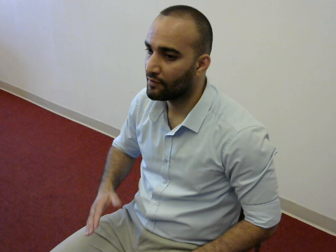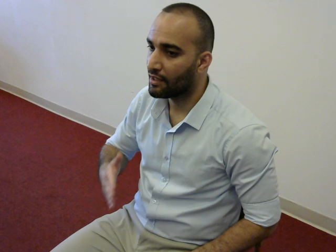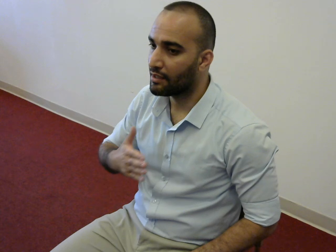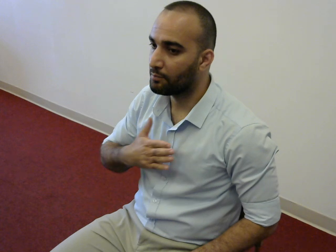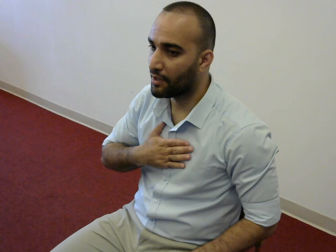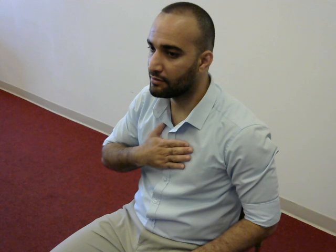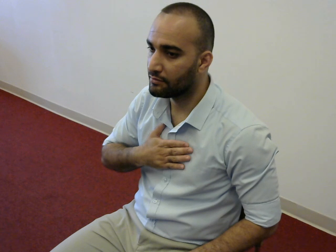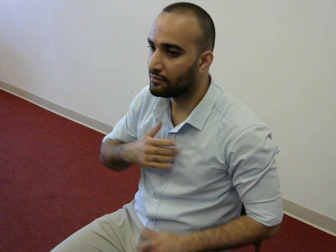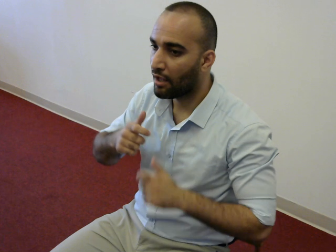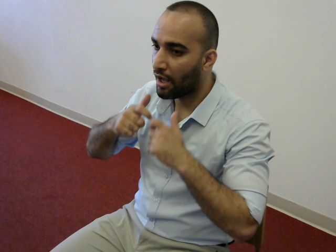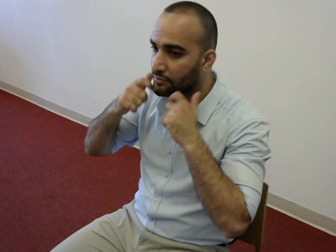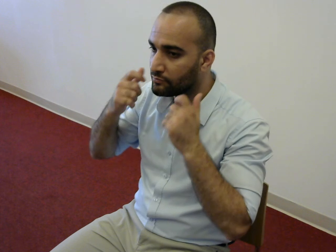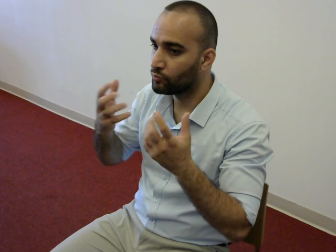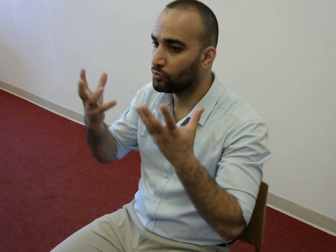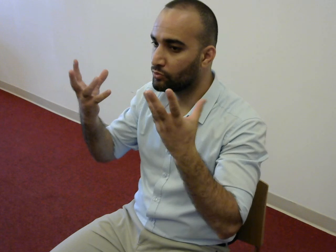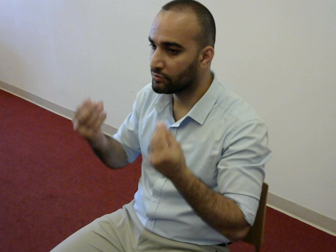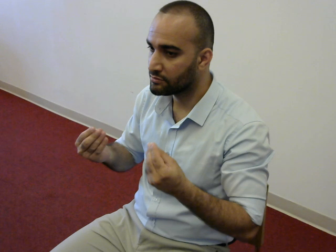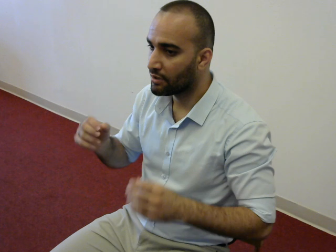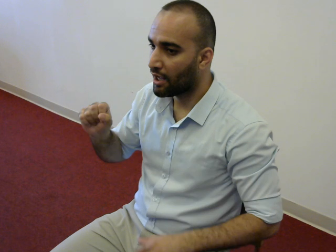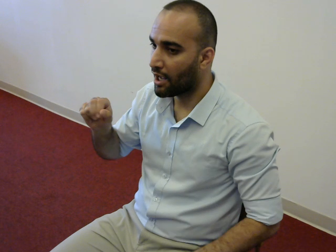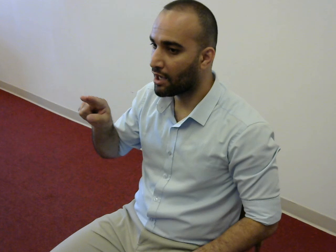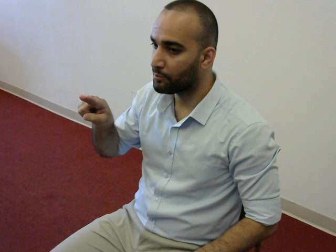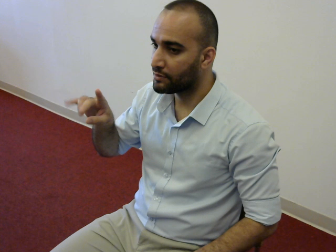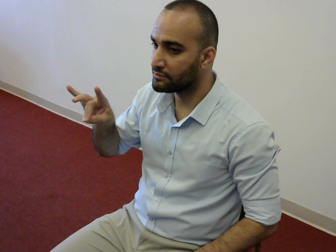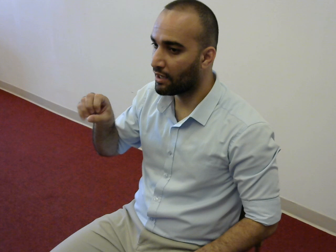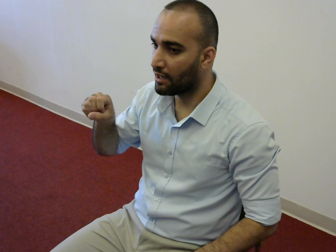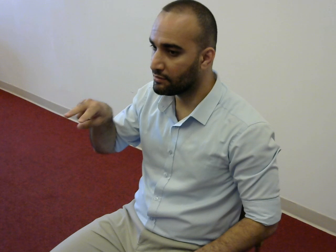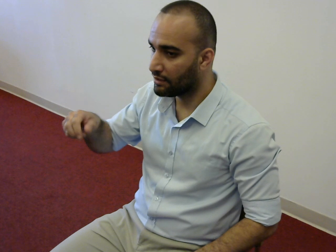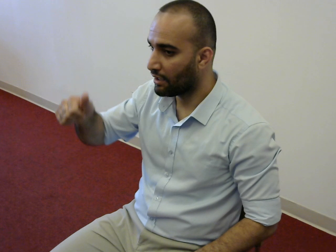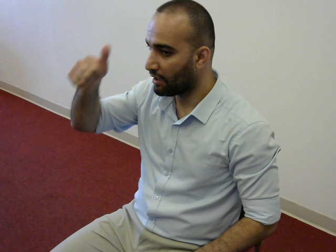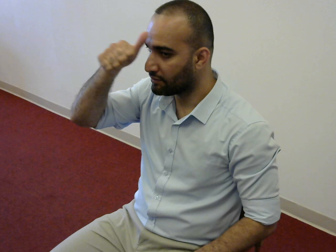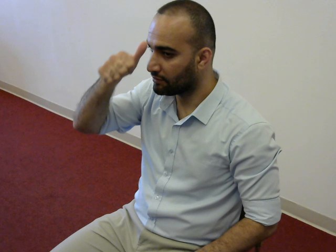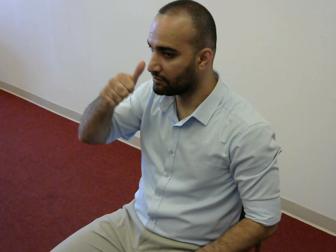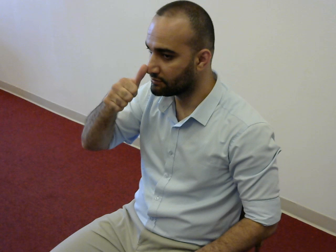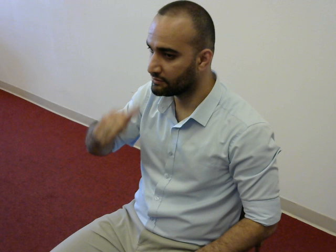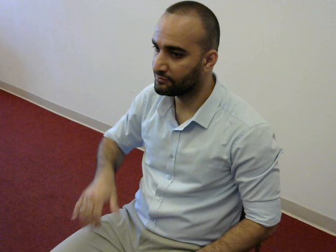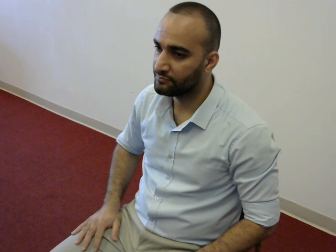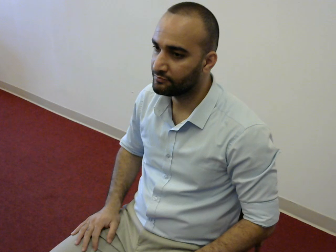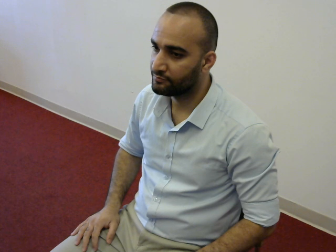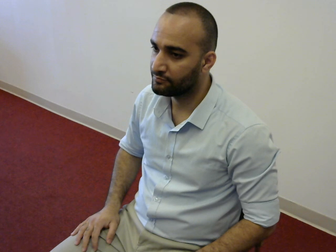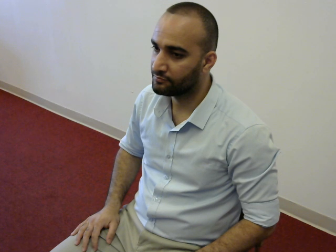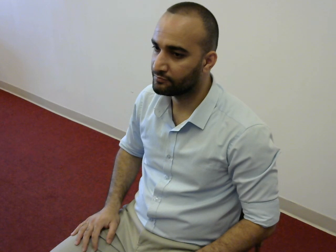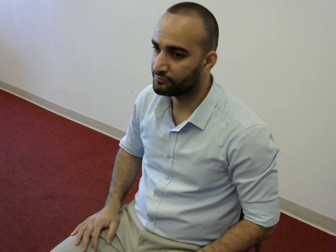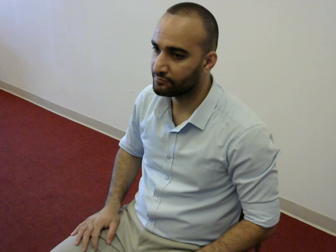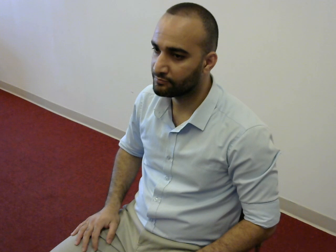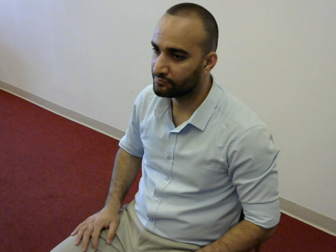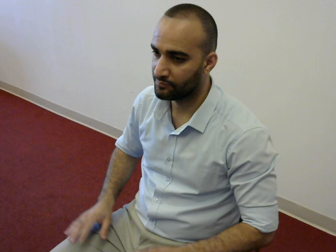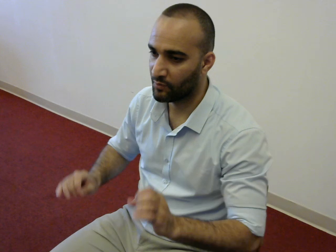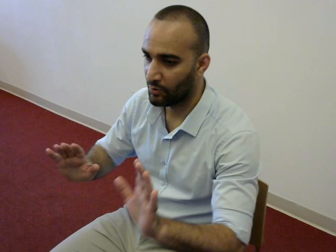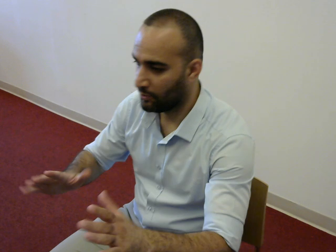Mənim ad günüm aprel ayındadır